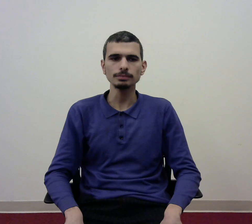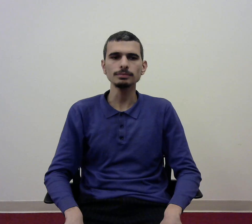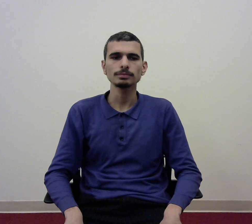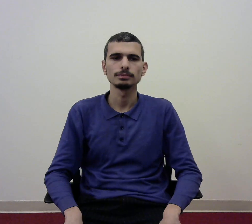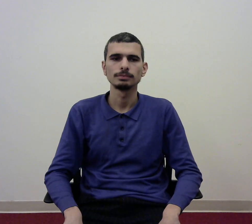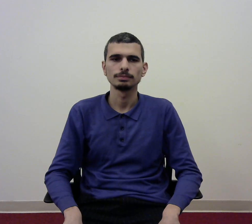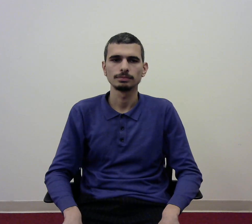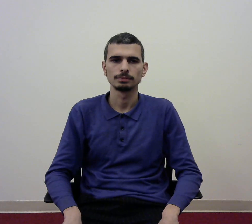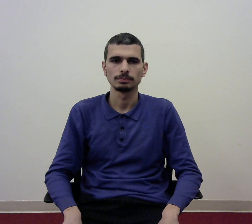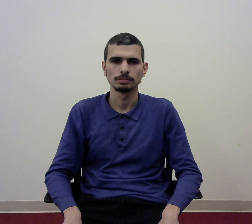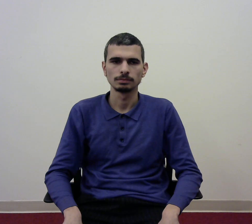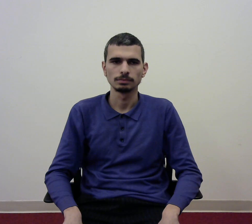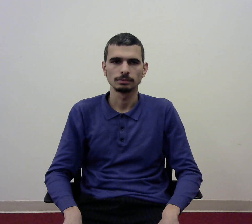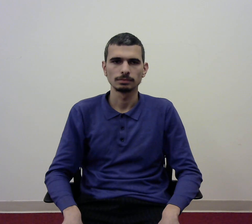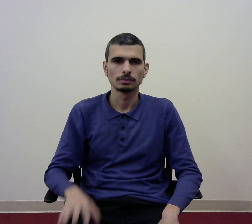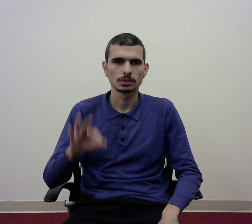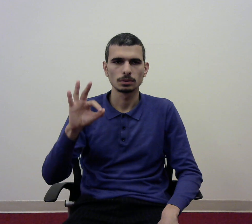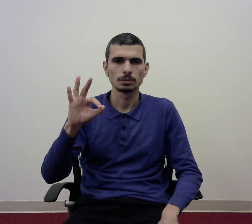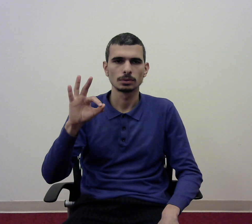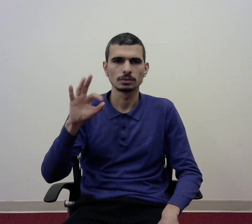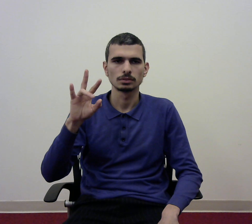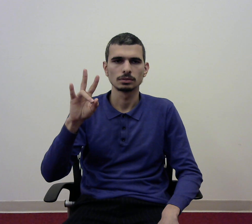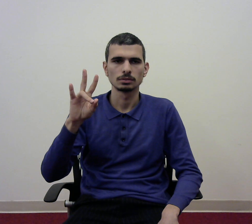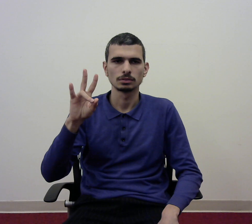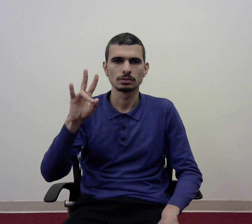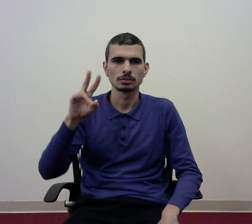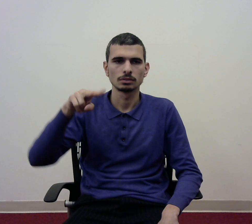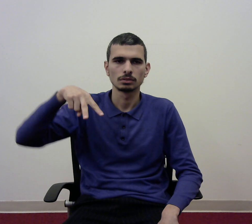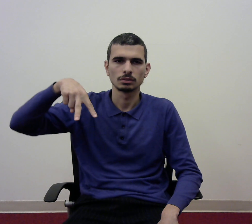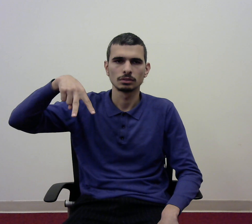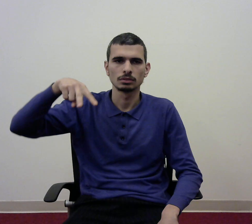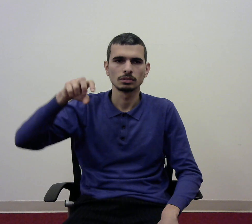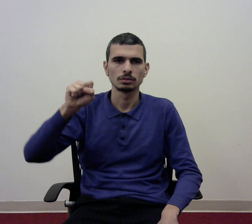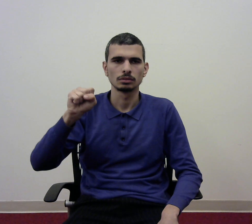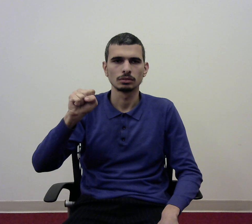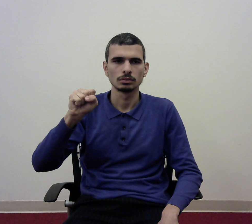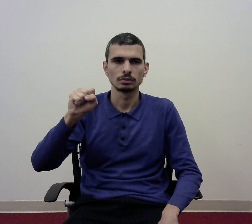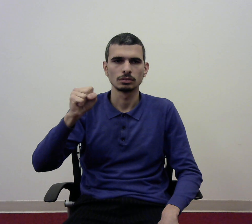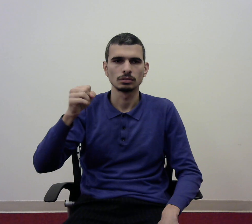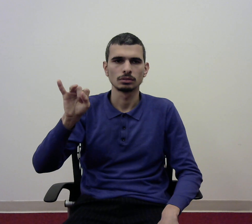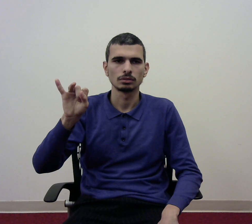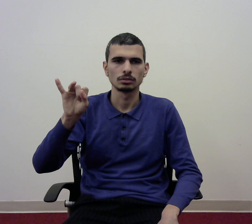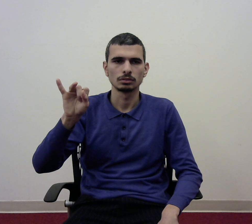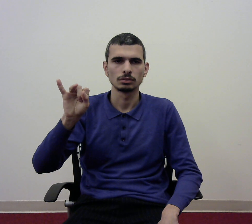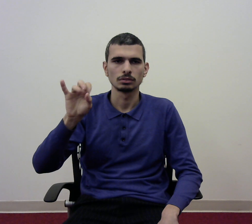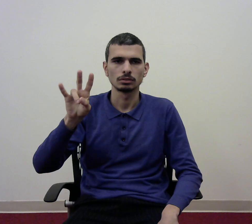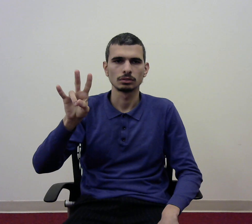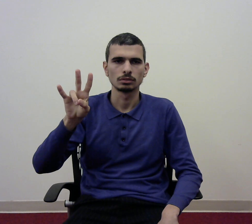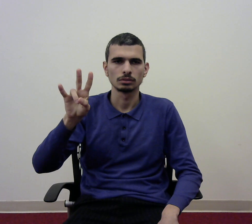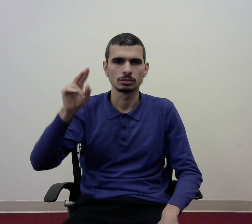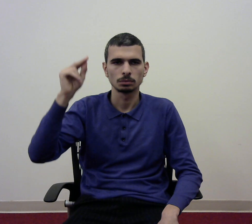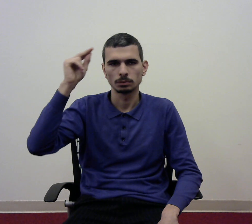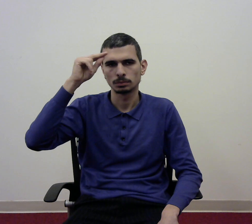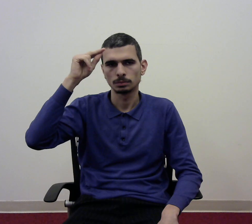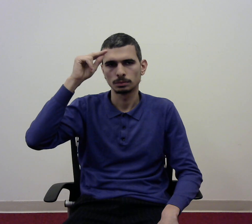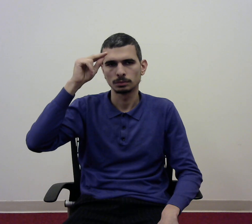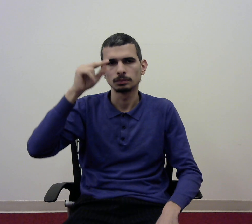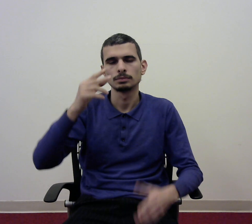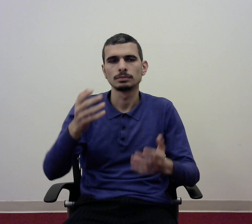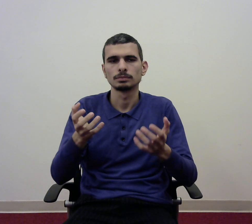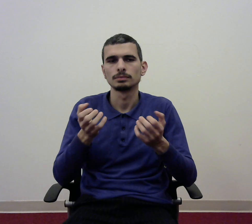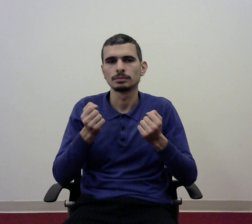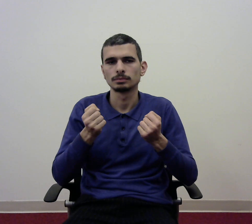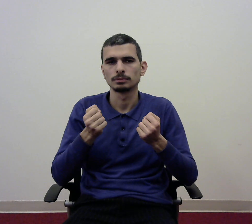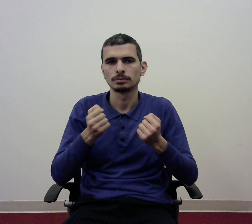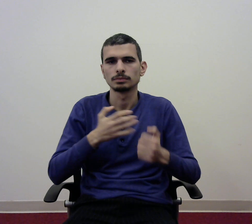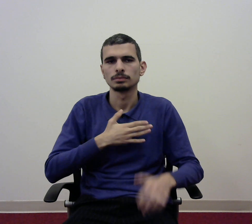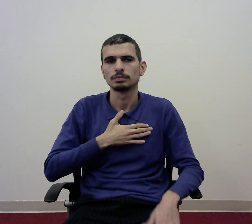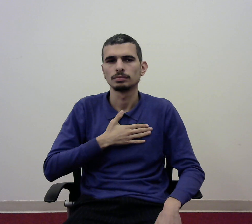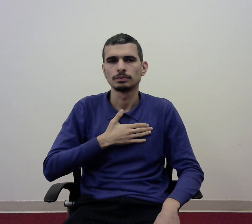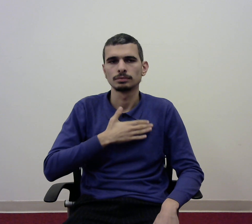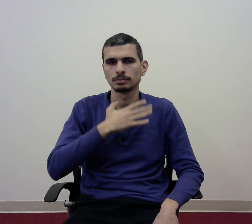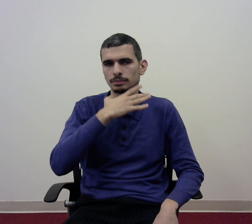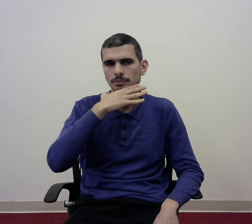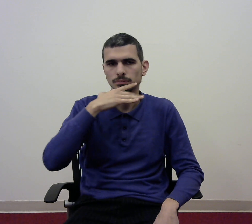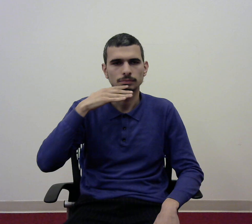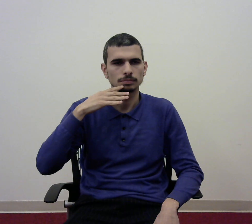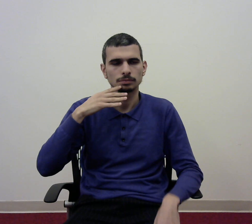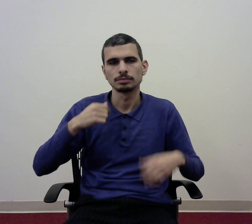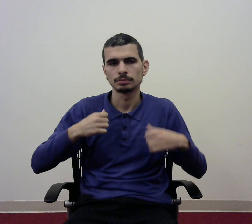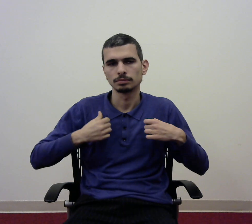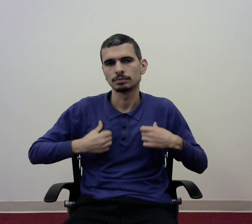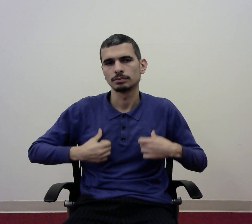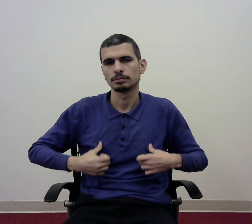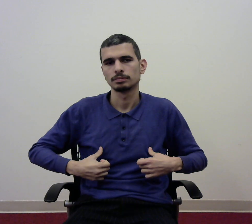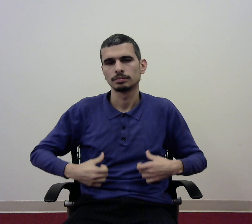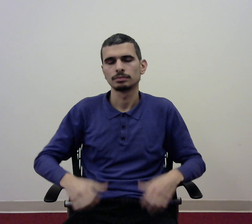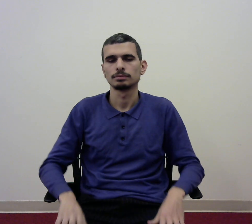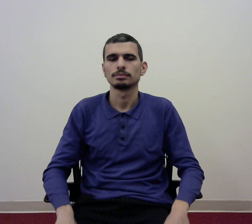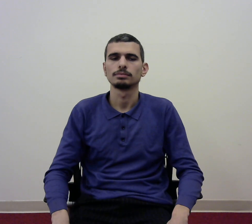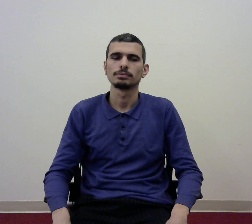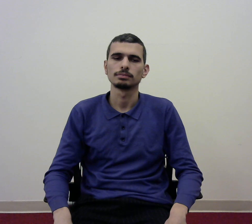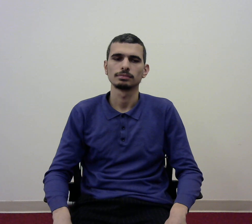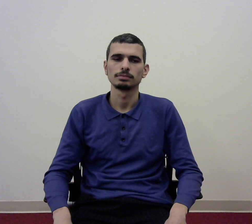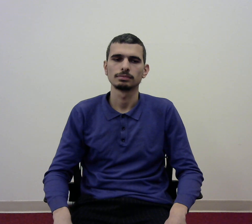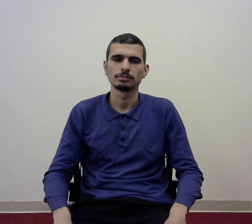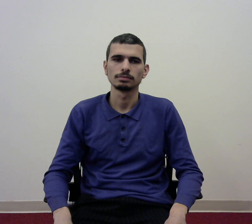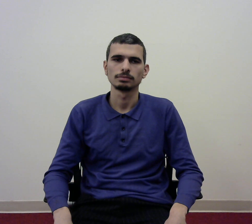Onlayn təhsil almaq mənə çox rahatdır